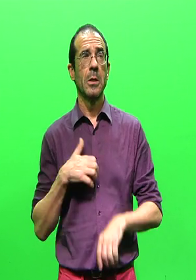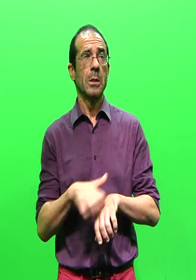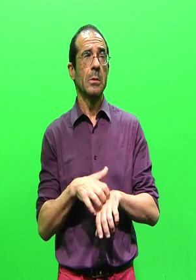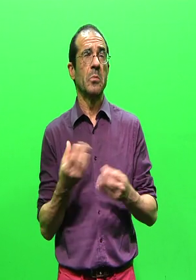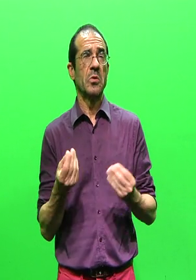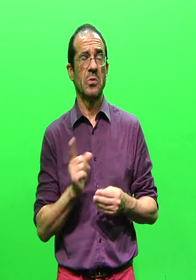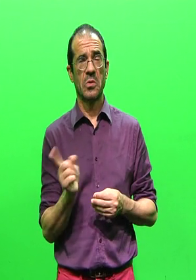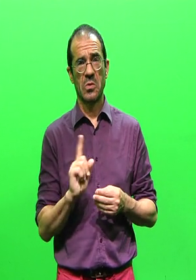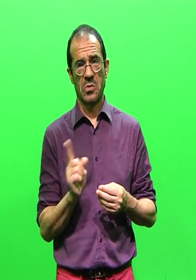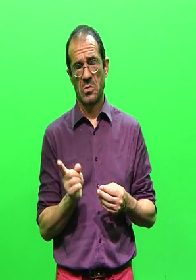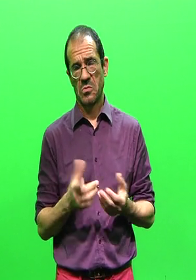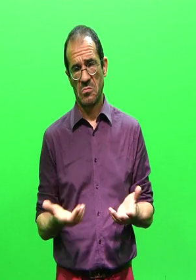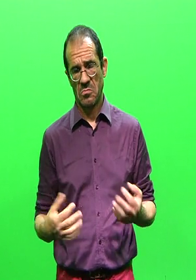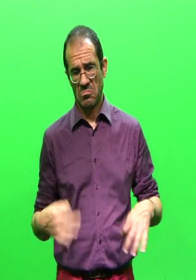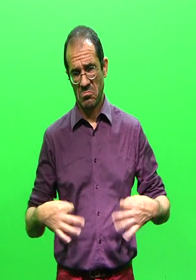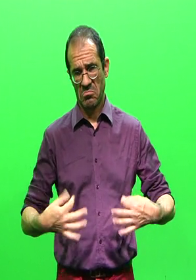No em pica molt, normal.